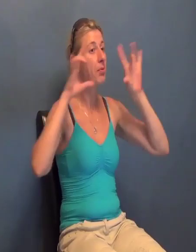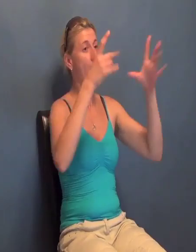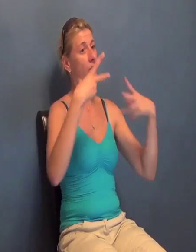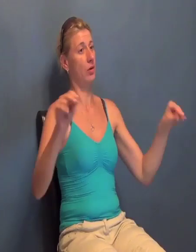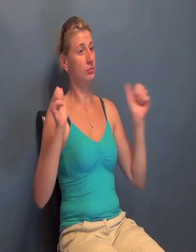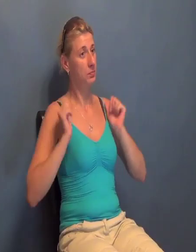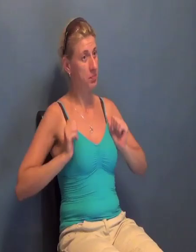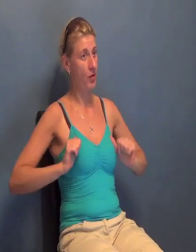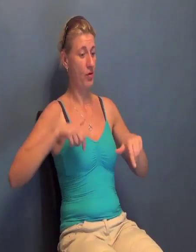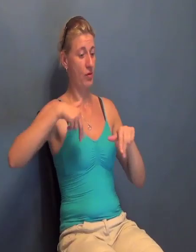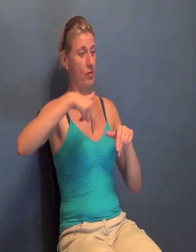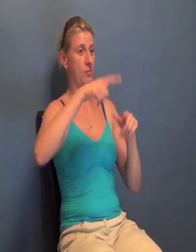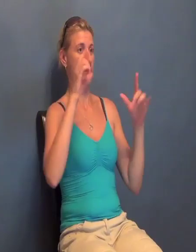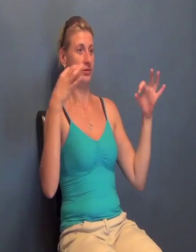Nie biegać, iść spokojnie.